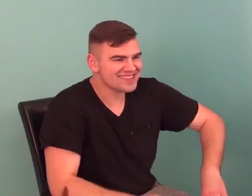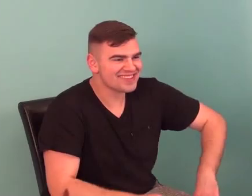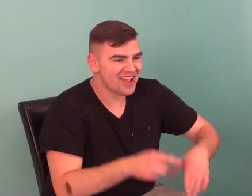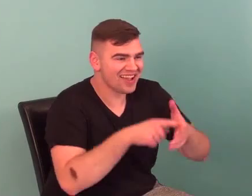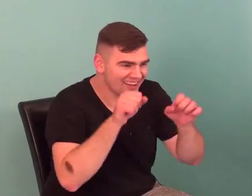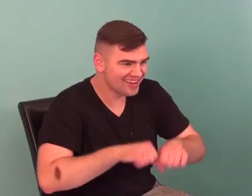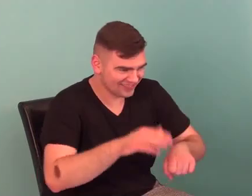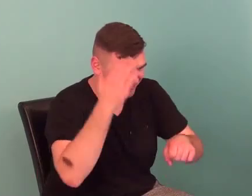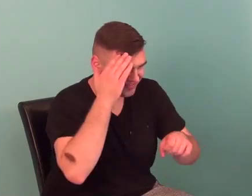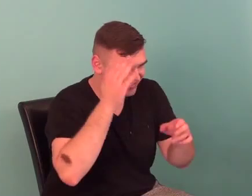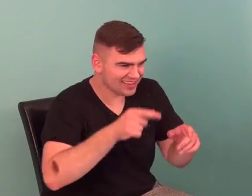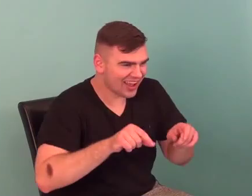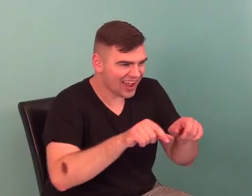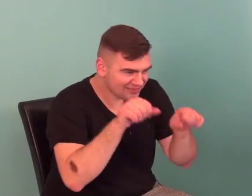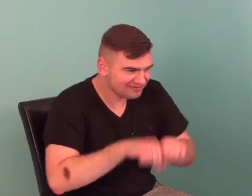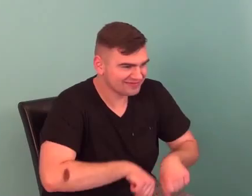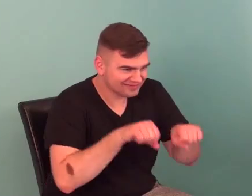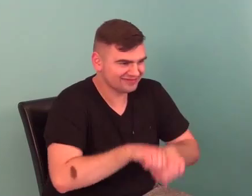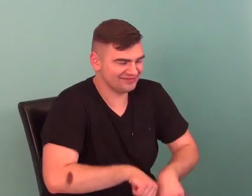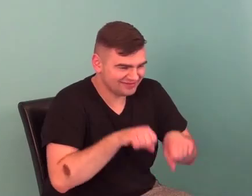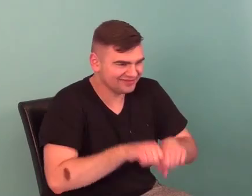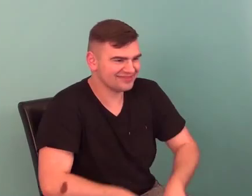Wiesz, właśnie chodzi o drezynę na torach.